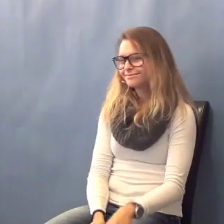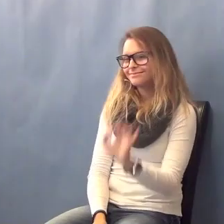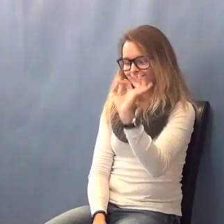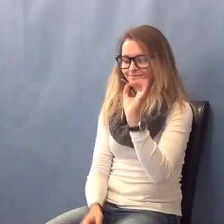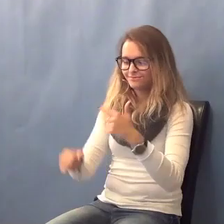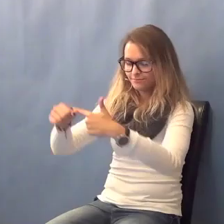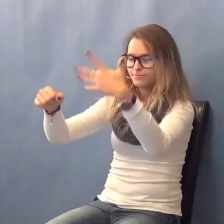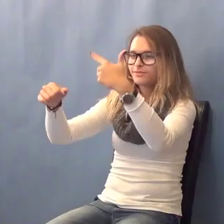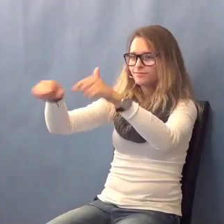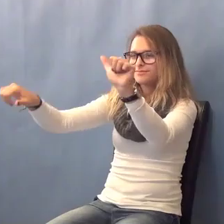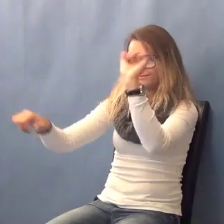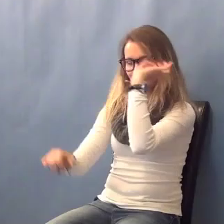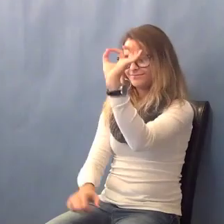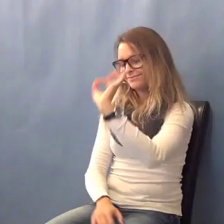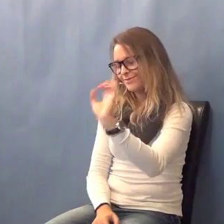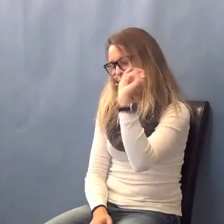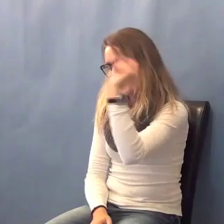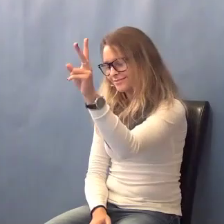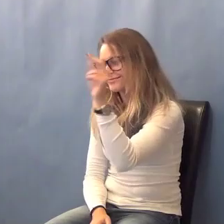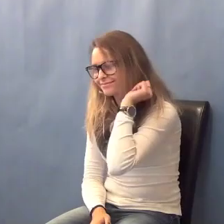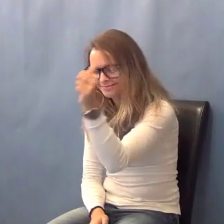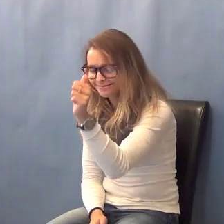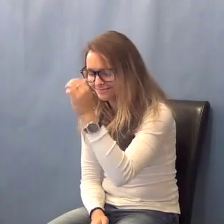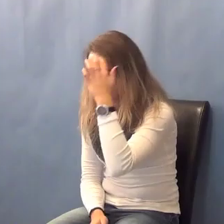Dobrze, dwudziesty piąty i szósty, tak.